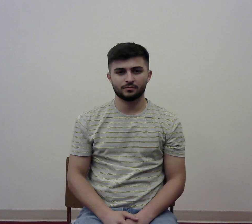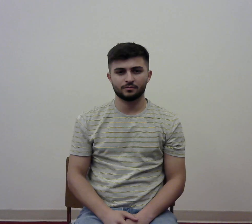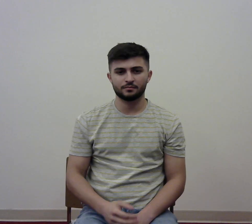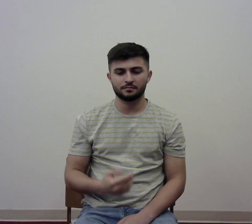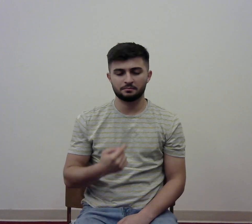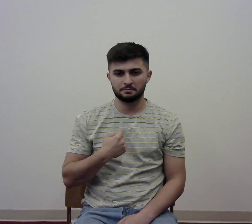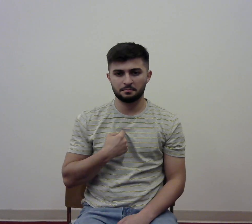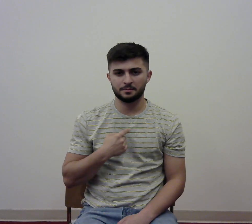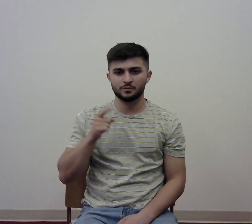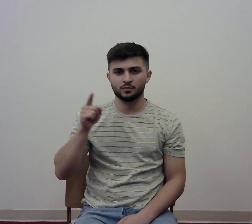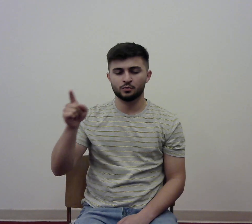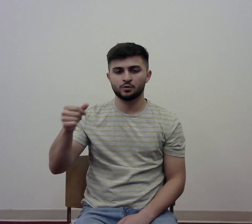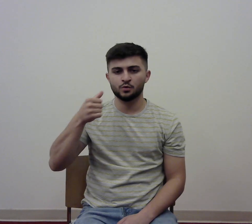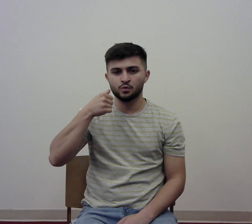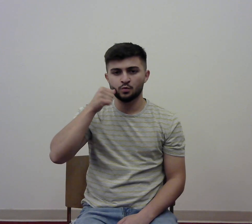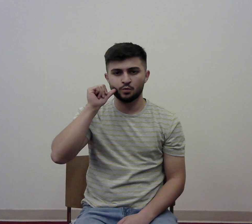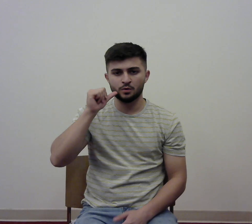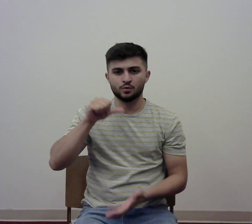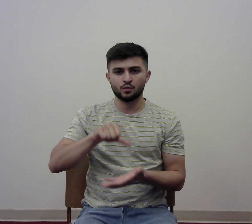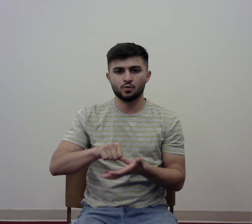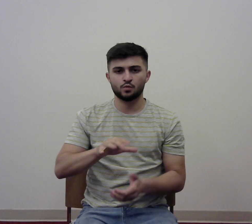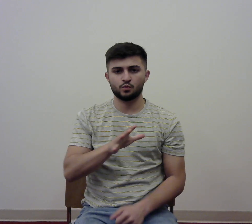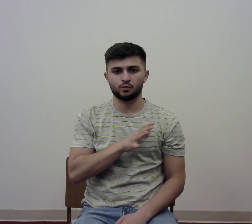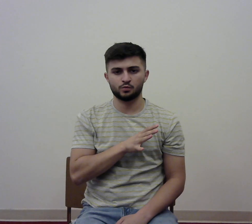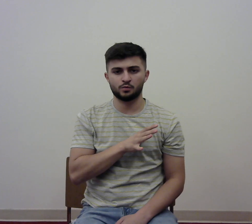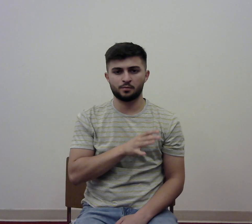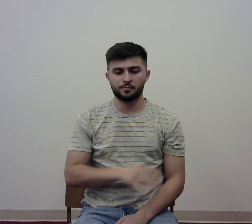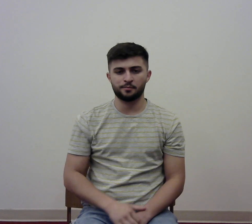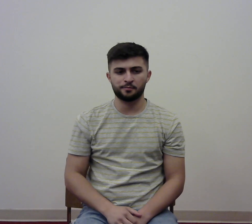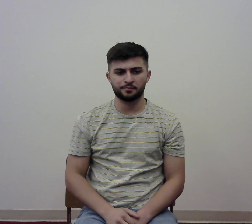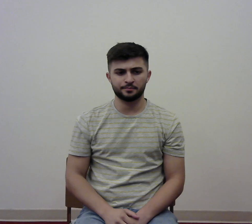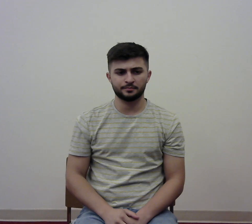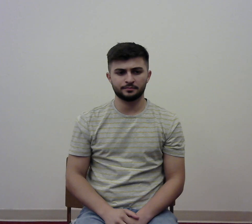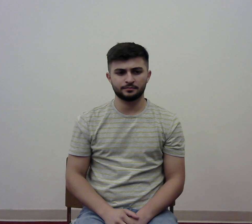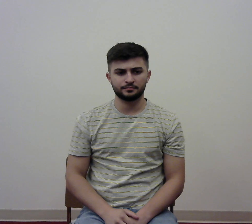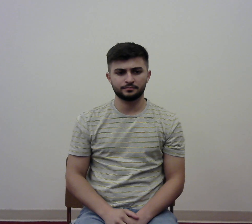Mən orda dünən olmuşam